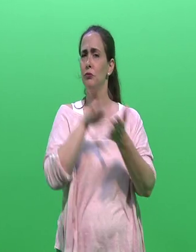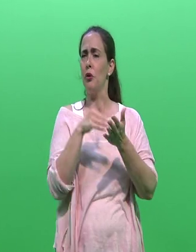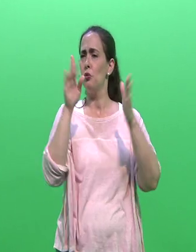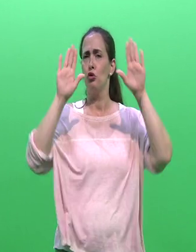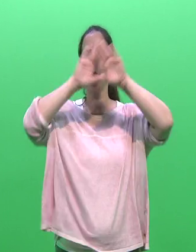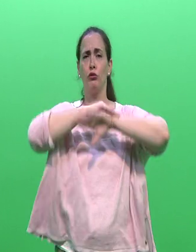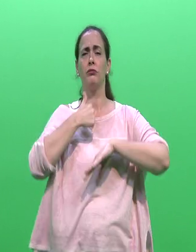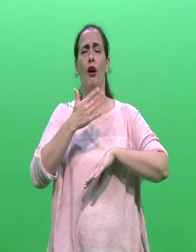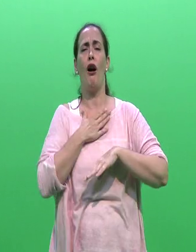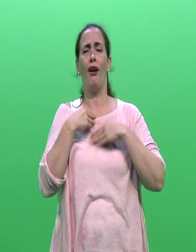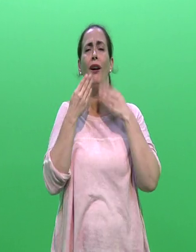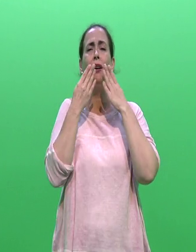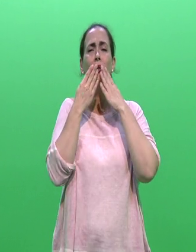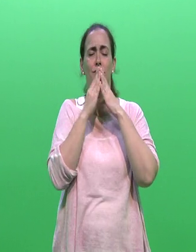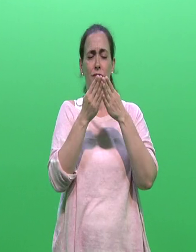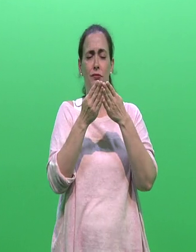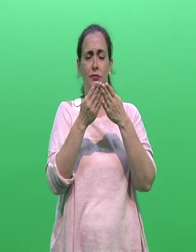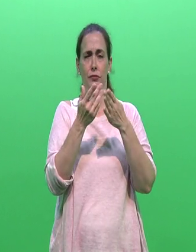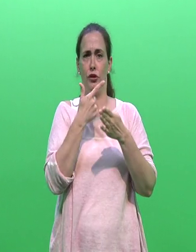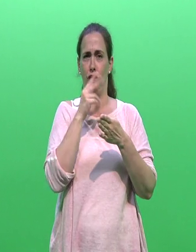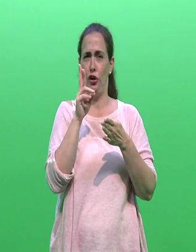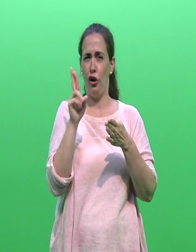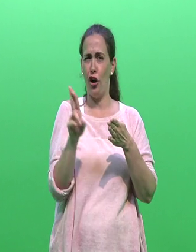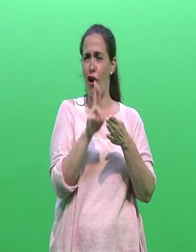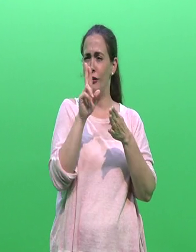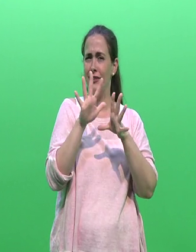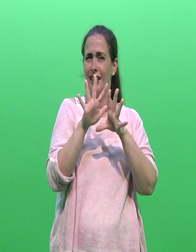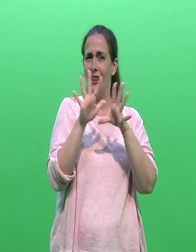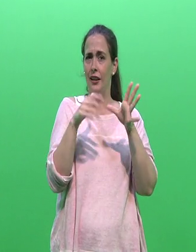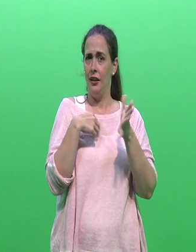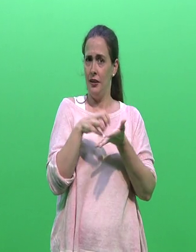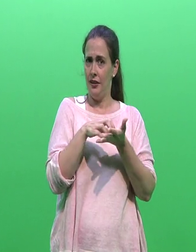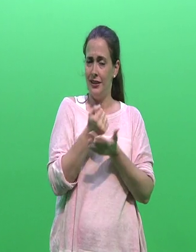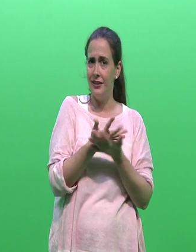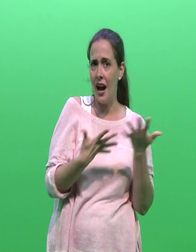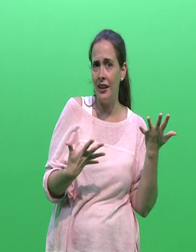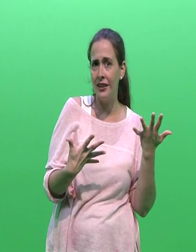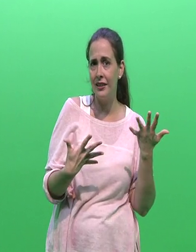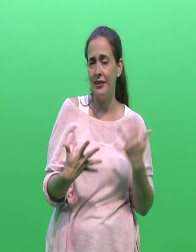A la nit tinc tos i quan m'eixugo amb un mocador veig que deixo una taca de color rosa clar, no sé si és sang.